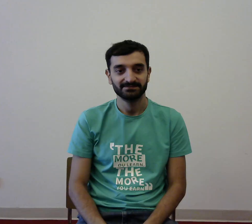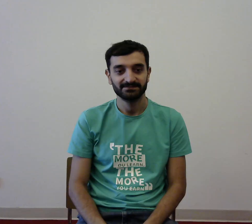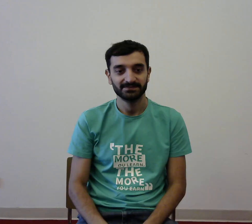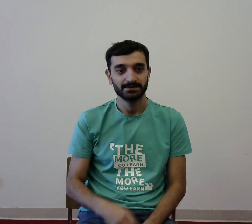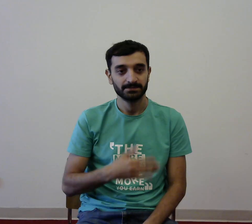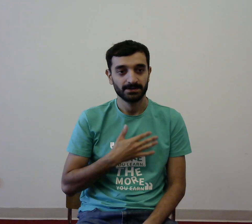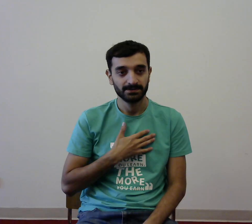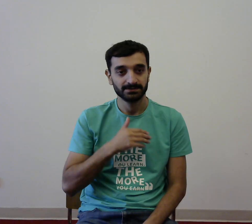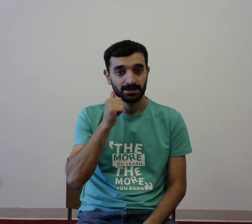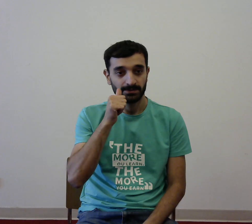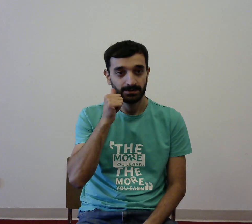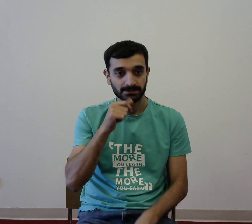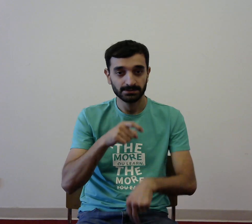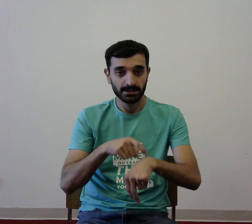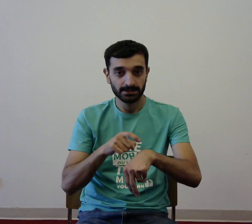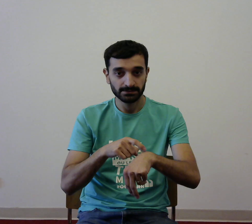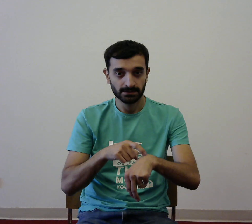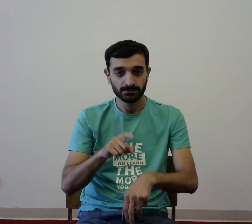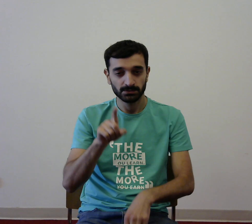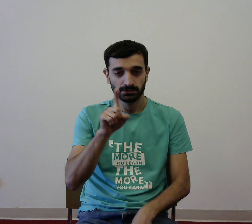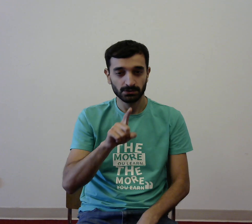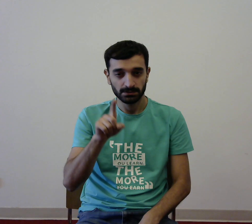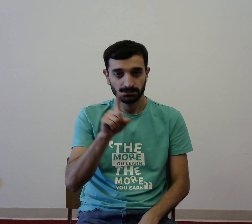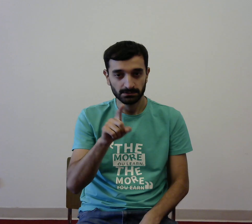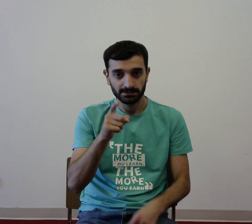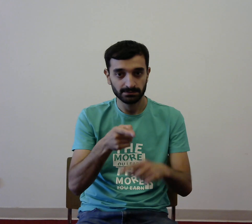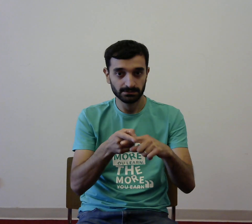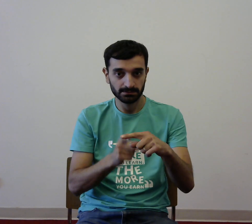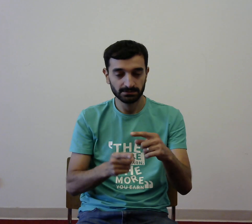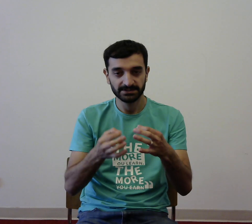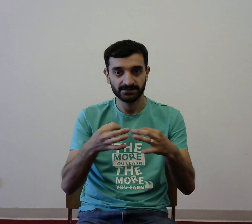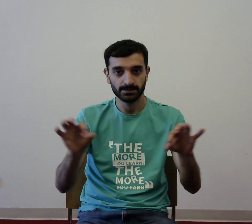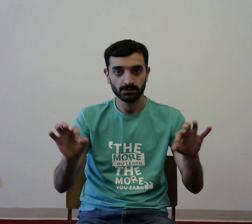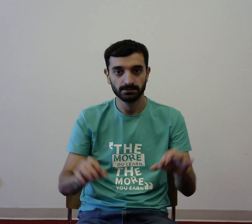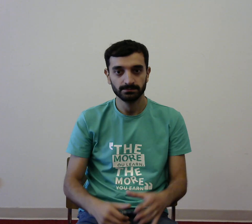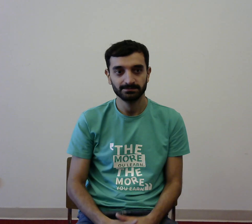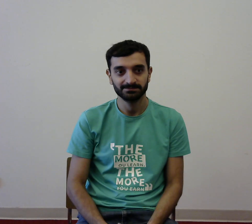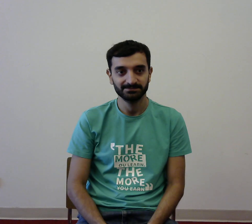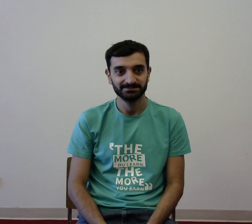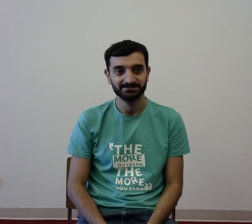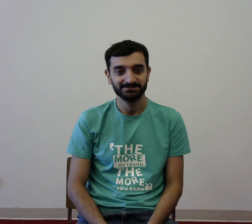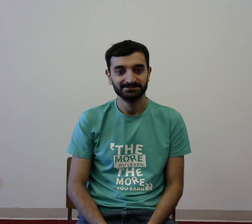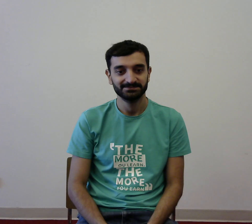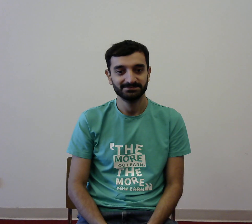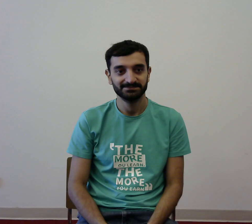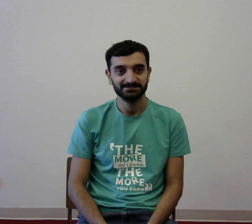Mən sabah saat birin yarısı boşam